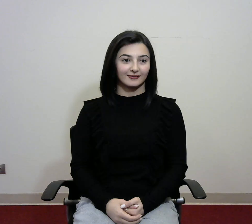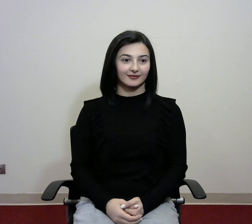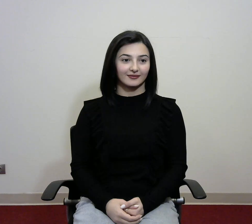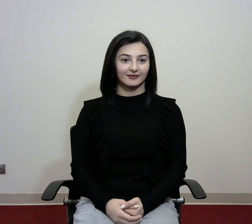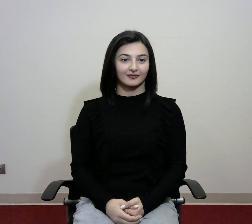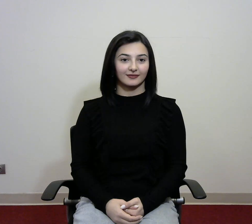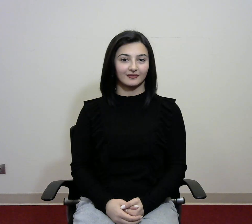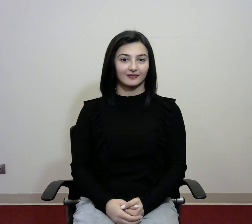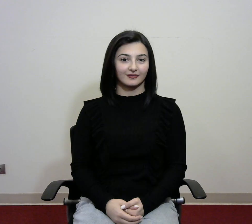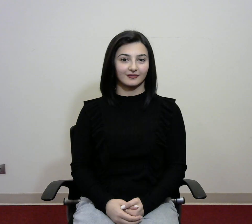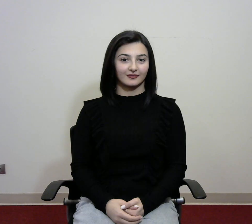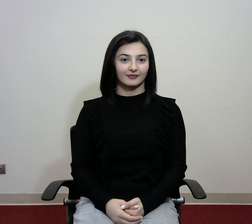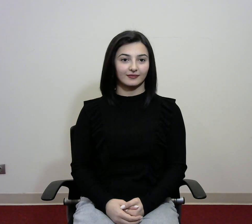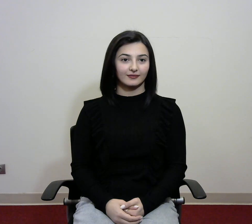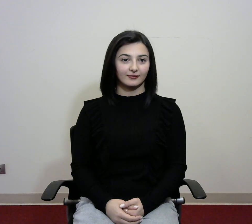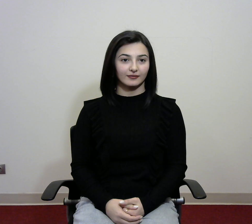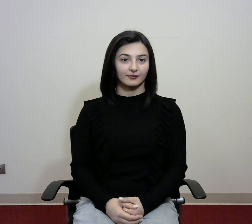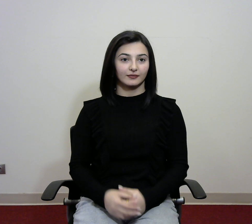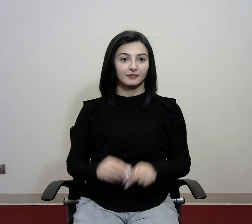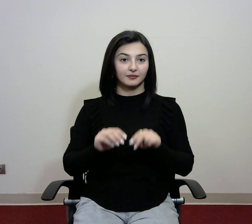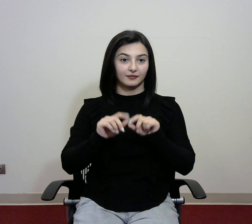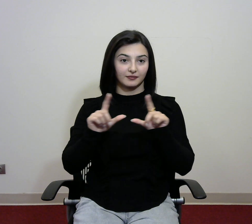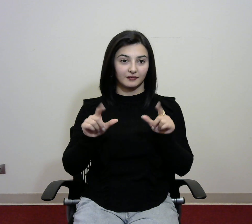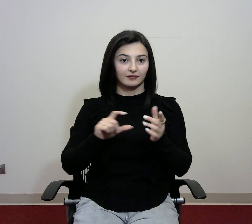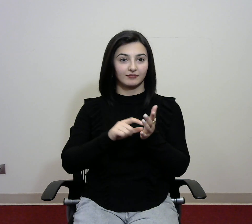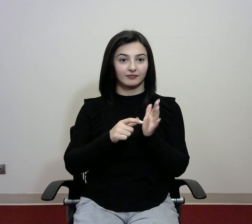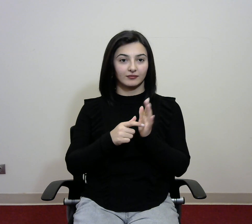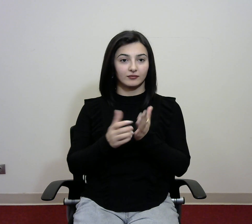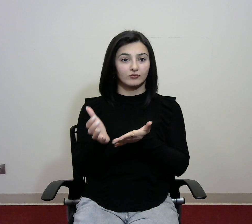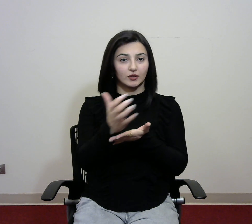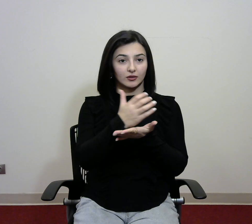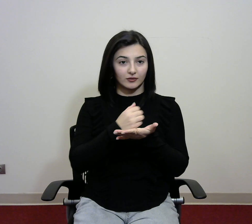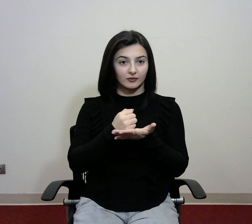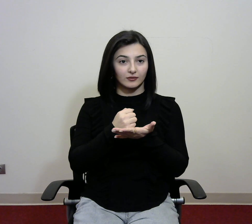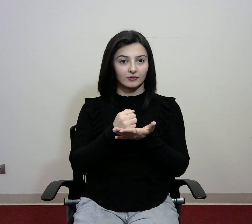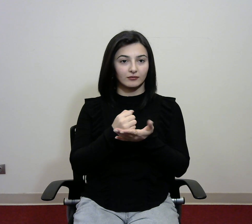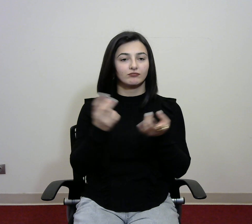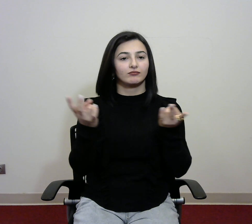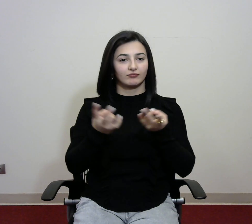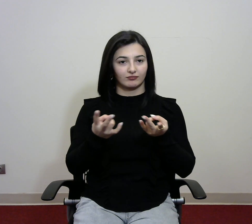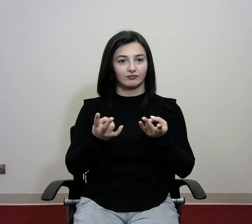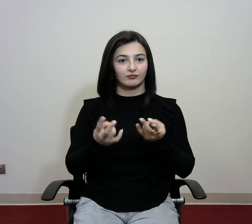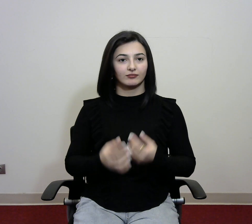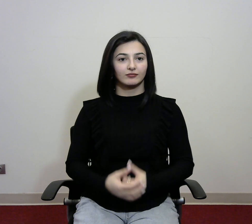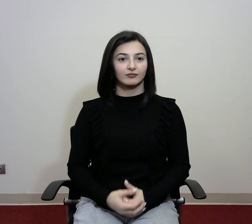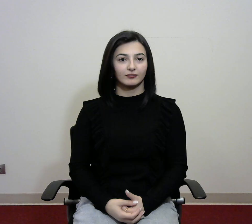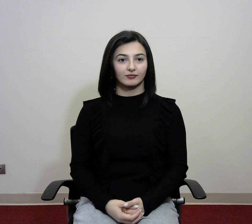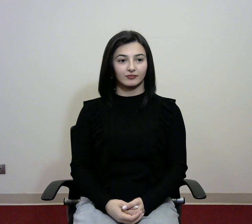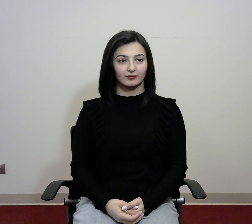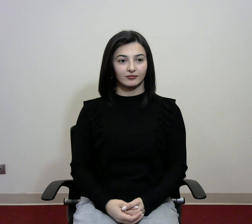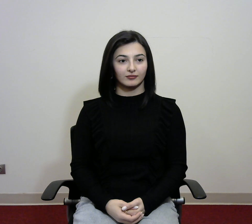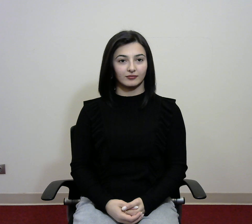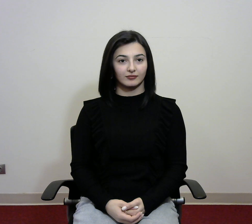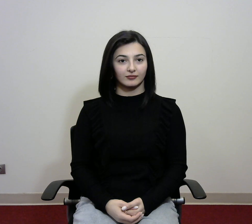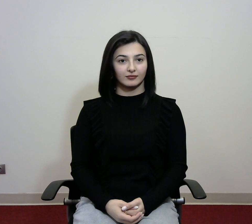Məktəbdə otaqları yığışdırmaq lazımdır